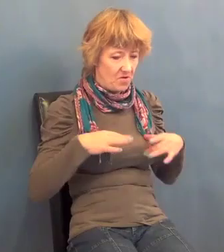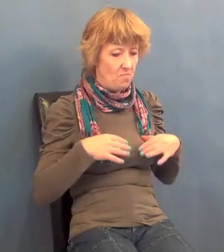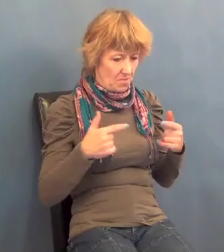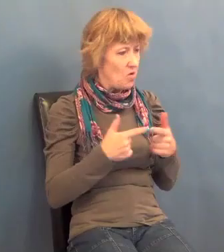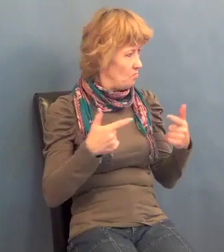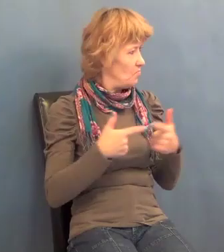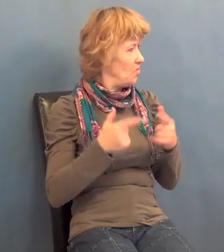Czy mam wolne?